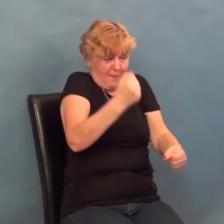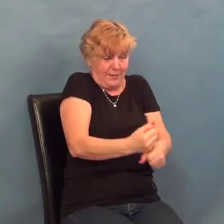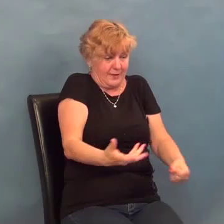Praca.